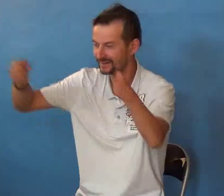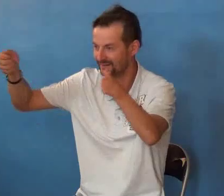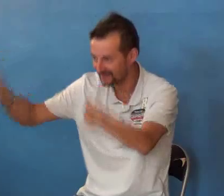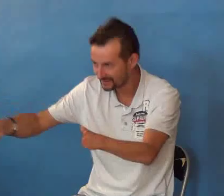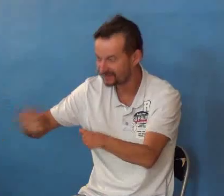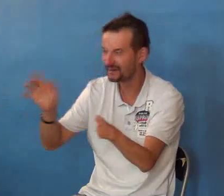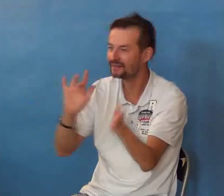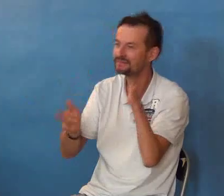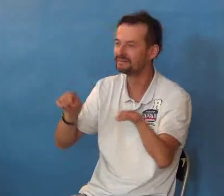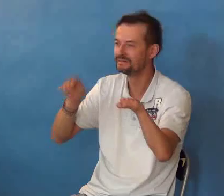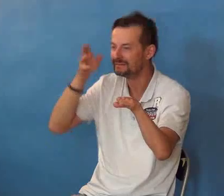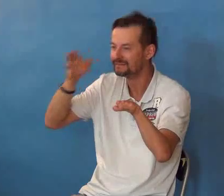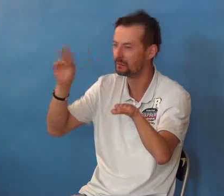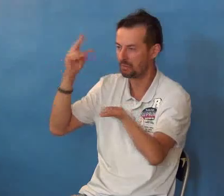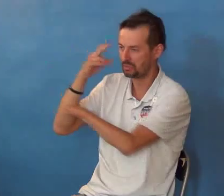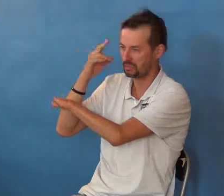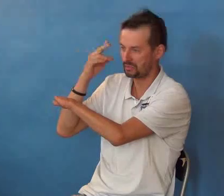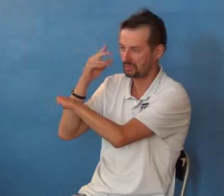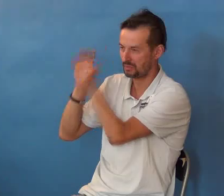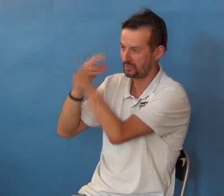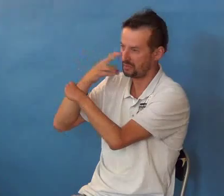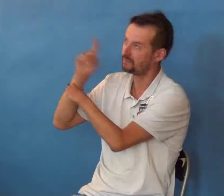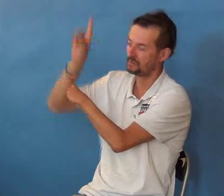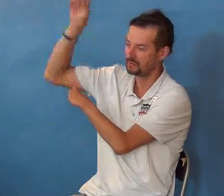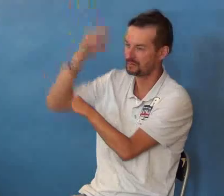Odjeżdża, a ten na górze nic nie widzi.